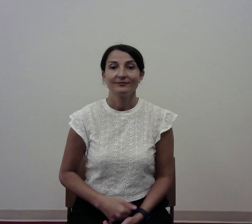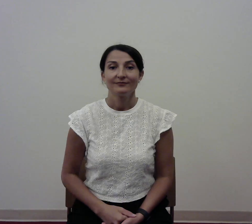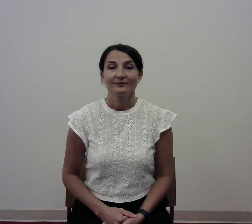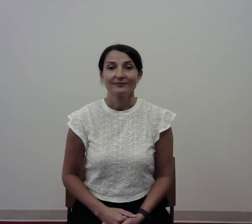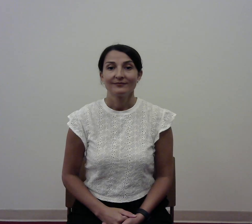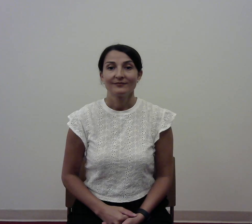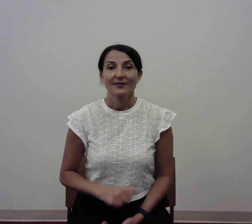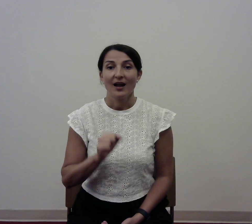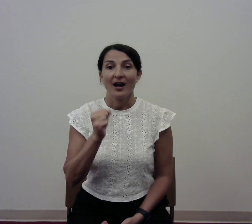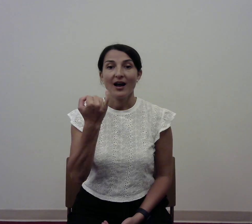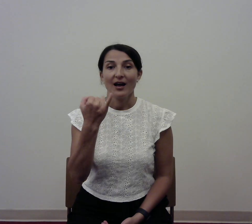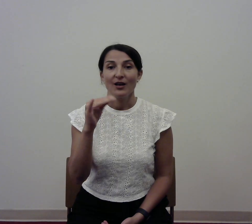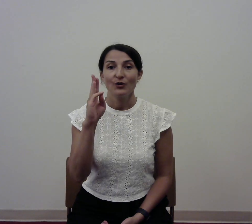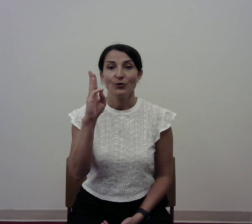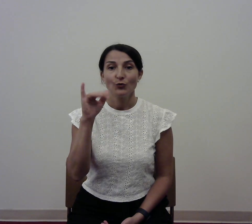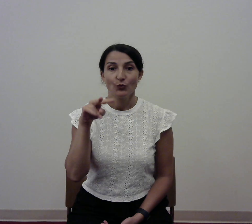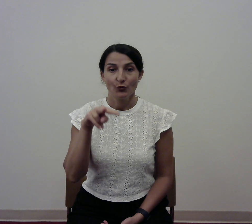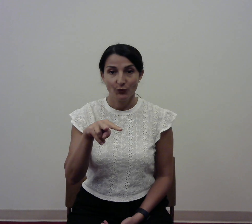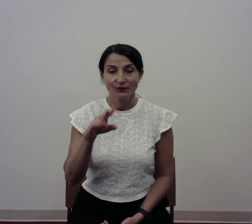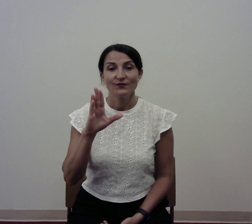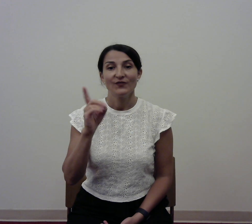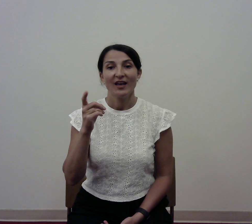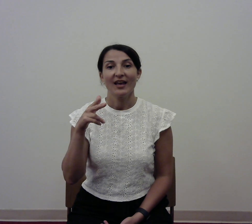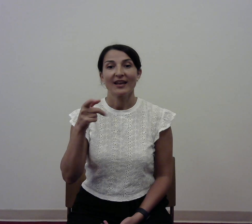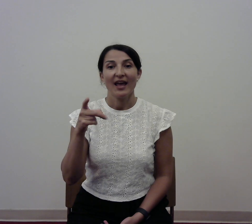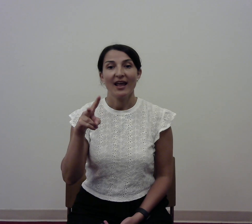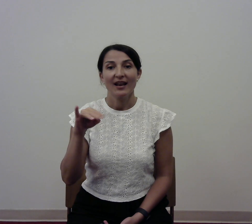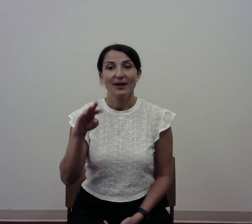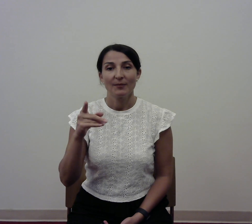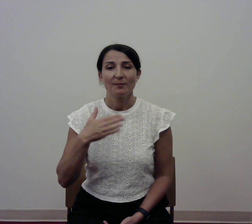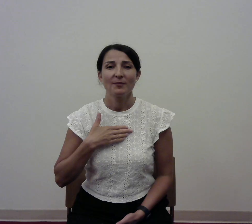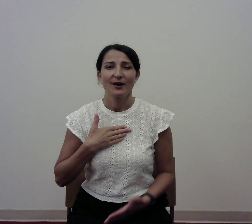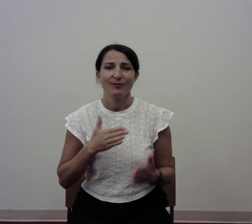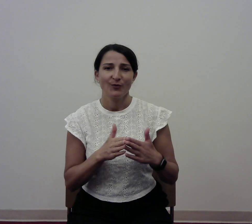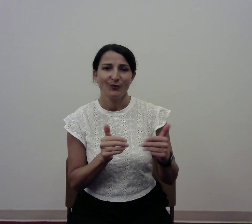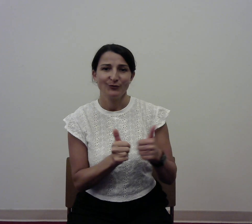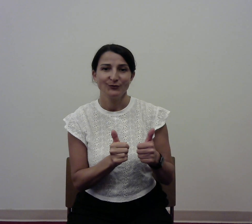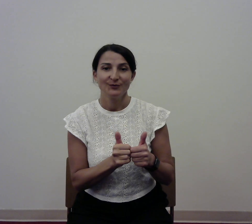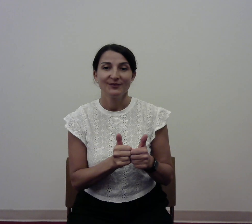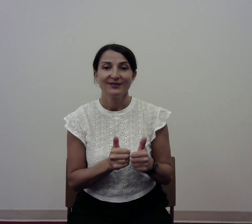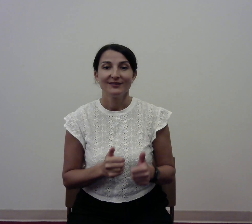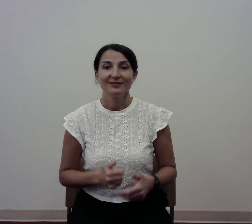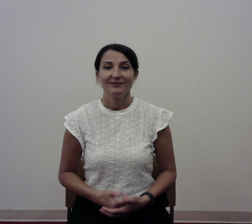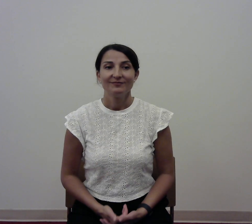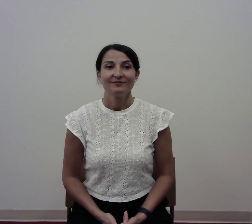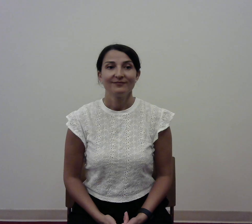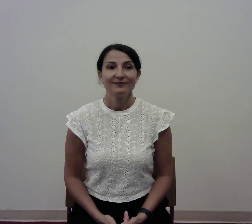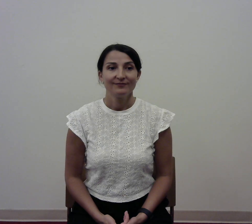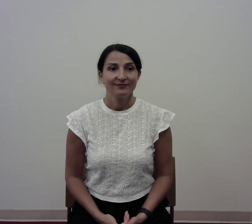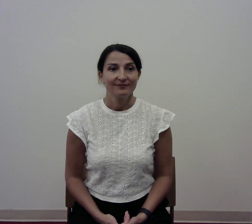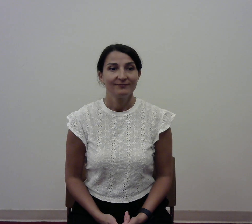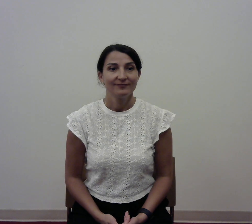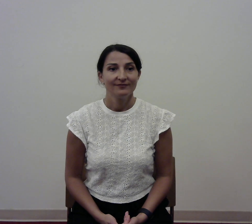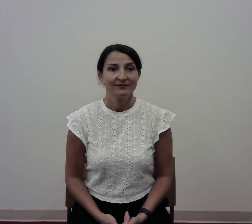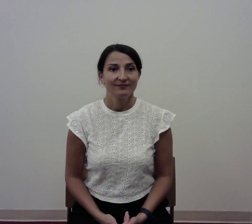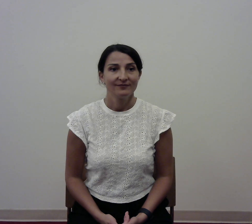Aygül və Həlimə mənim qonşularımdır